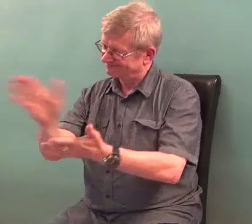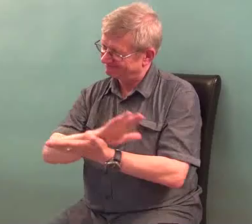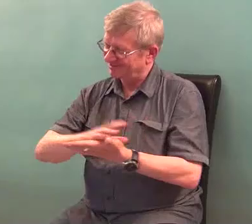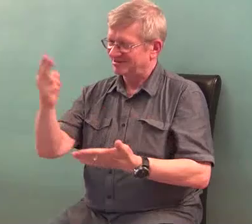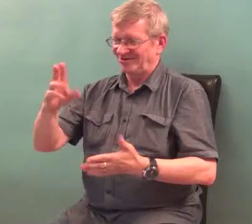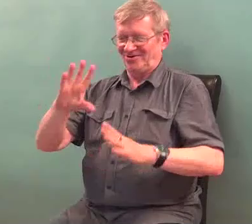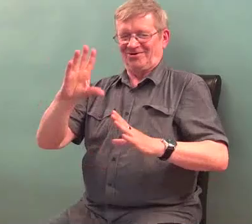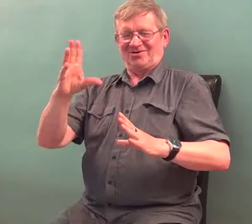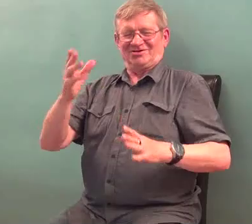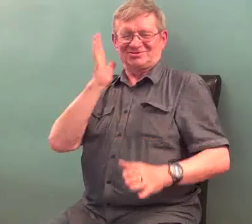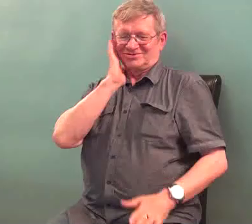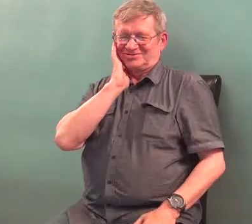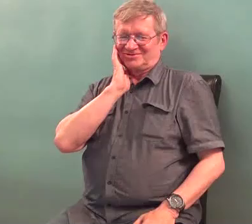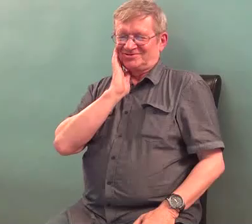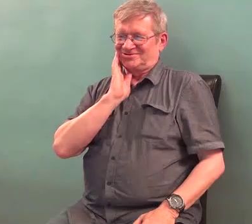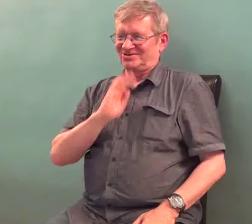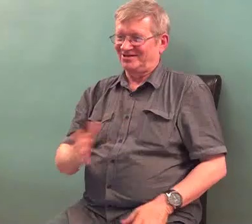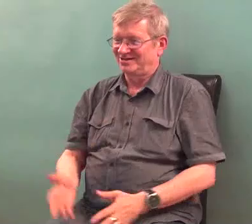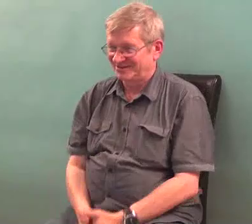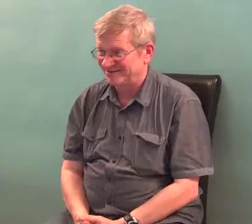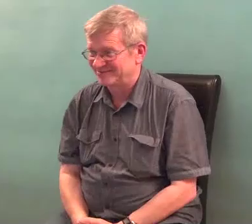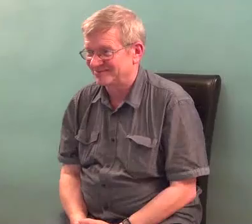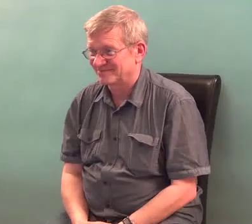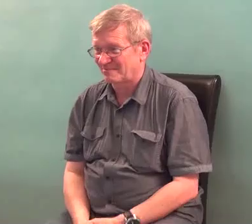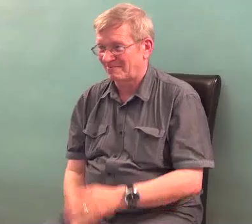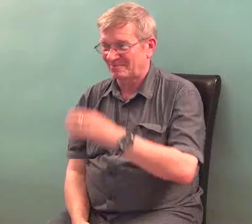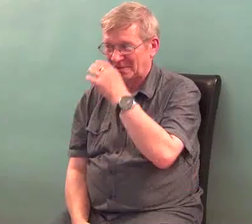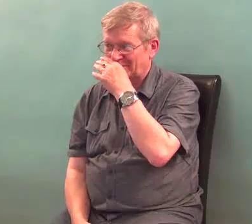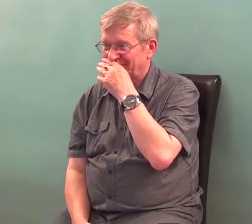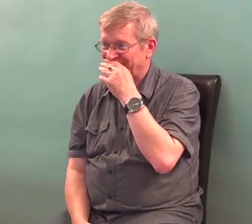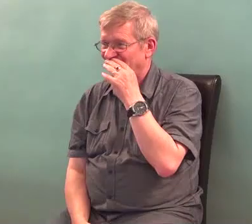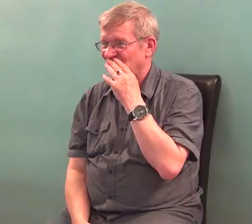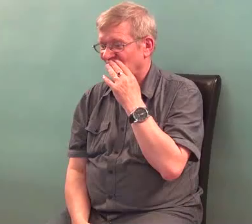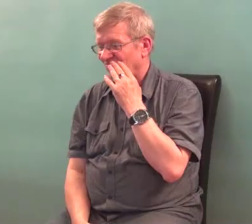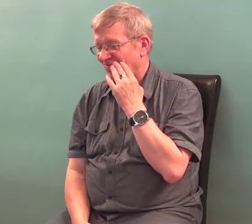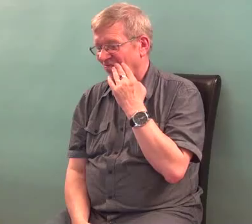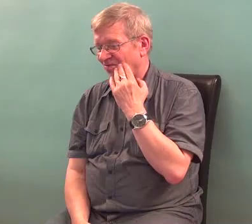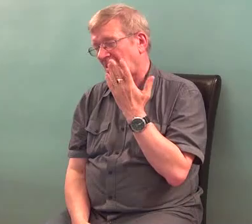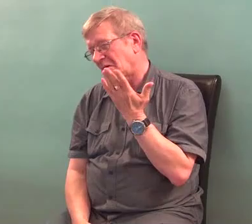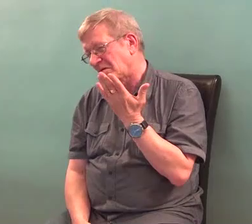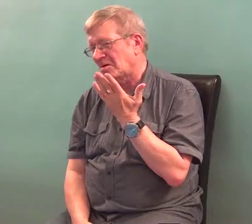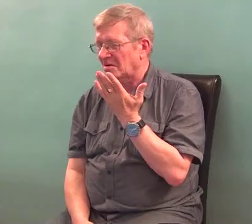W niedzielę będzie ładnie, ślicznie.